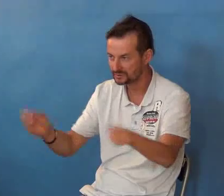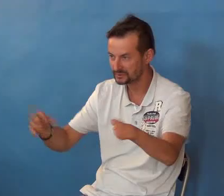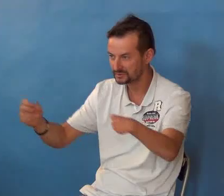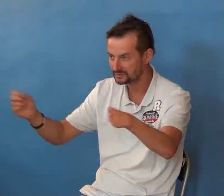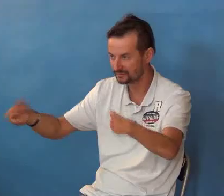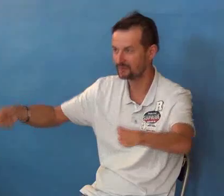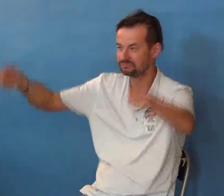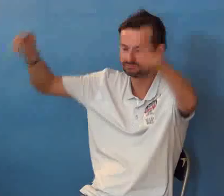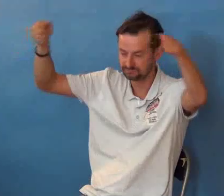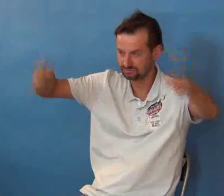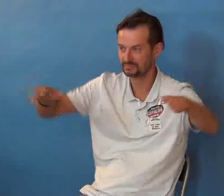Stawiają kosz na rower.